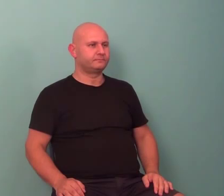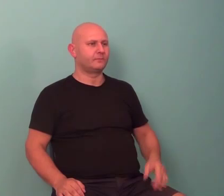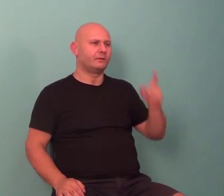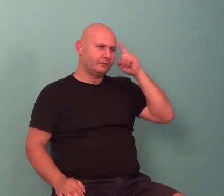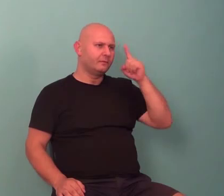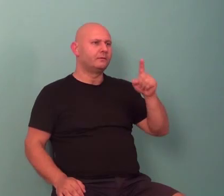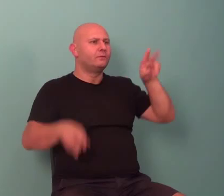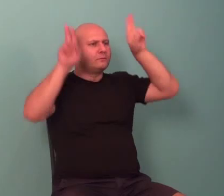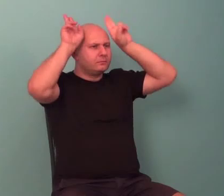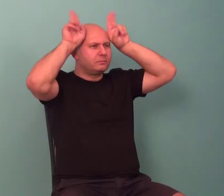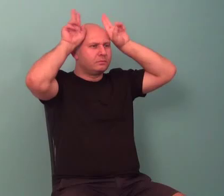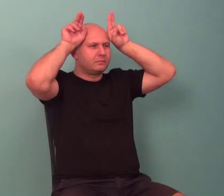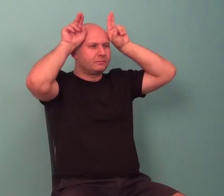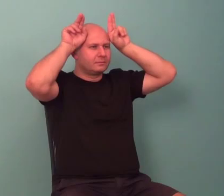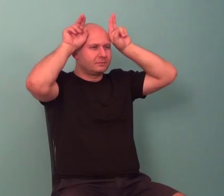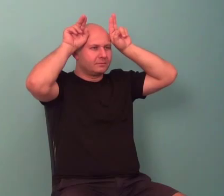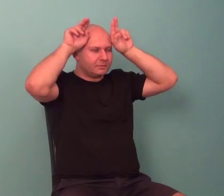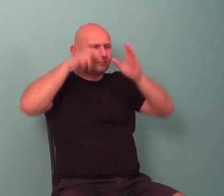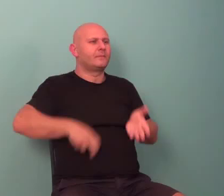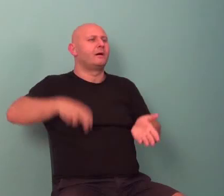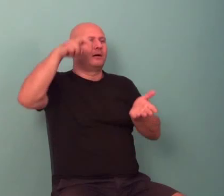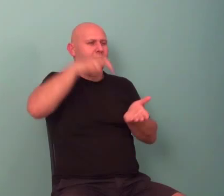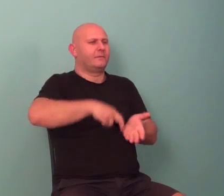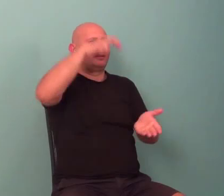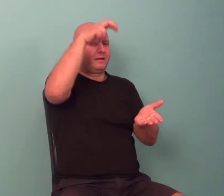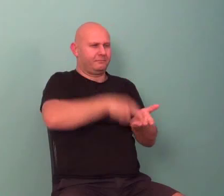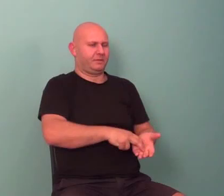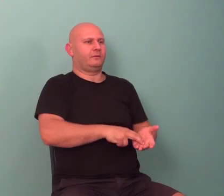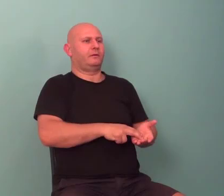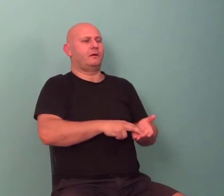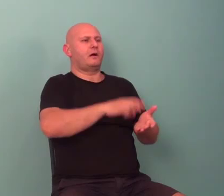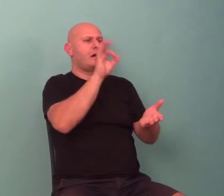Wiem, królik skacze.